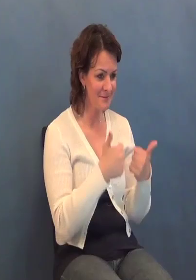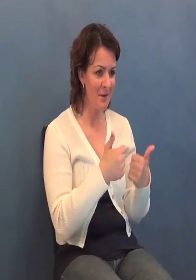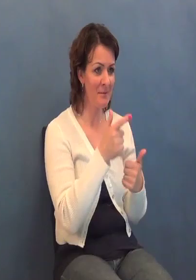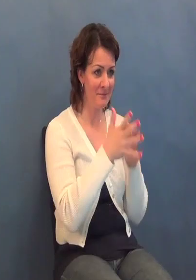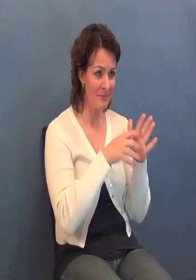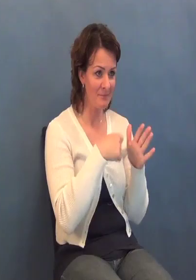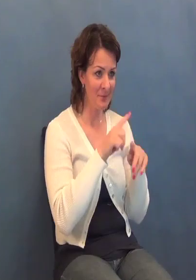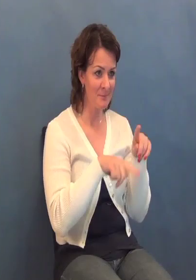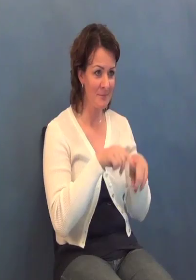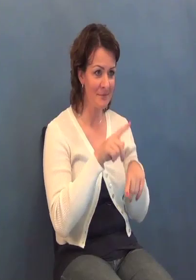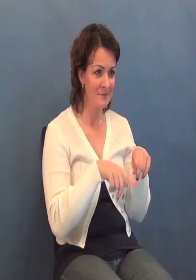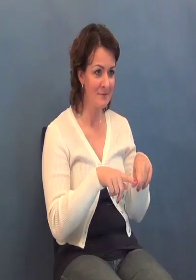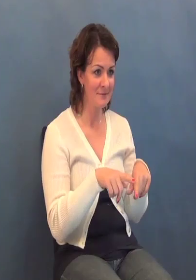Stoi.. a u ciebie film - normalnie migasz?